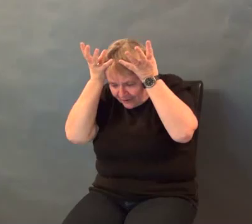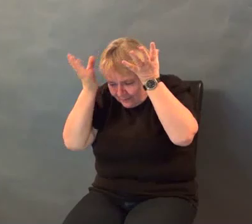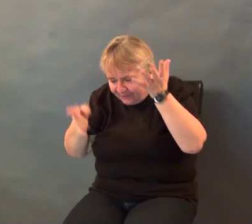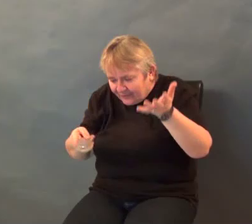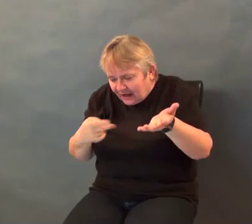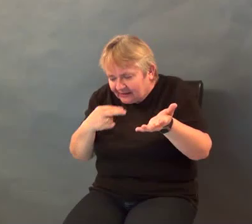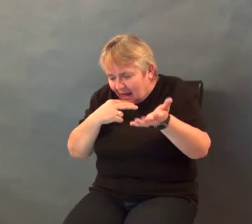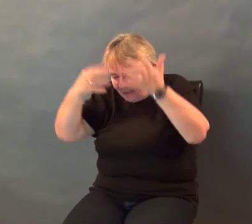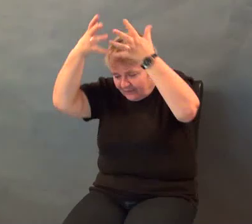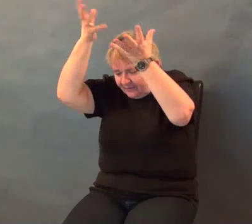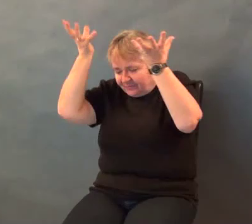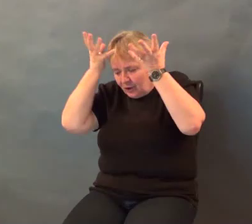To była duża, zielona rzecz.